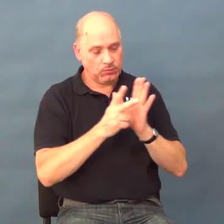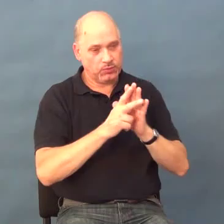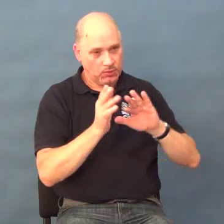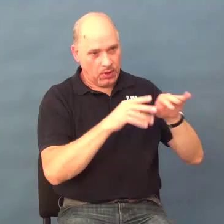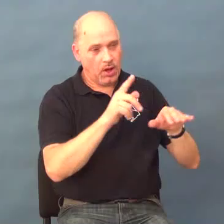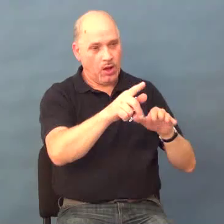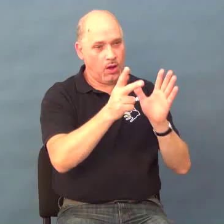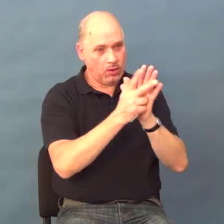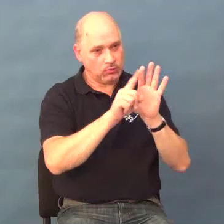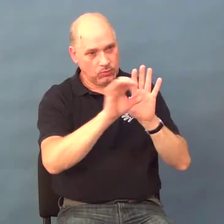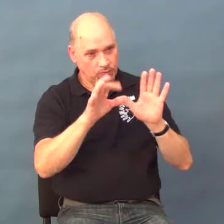A ty masz wolne od osiemnastej do później?